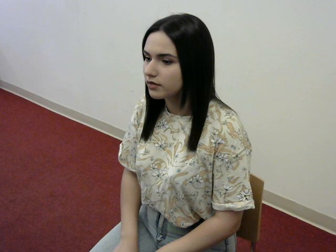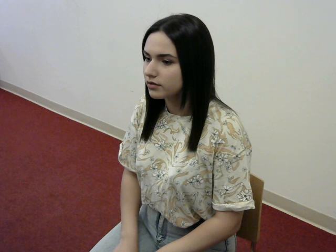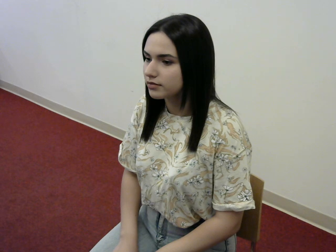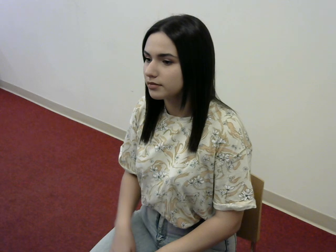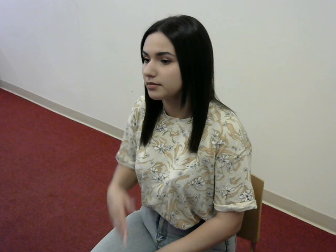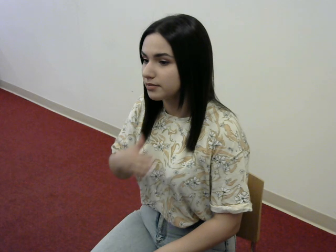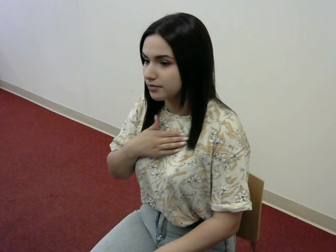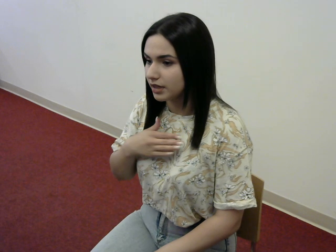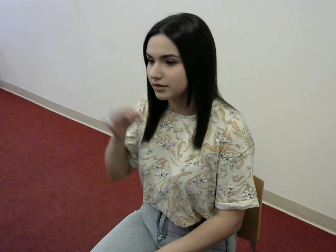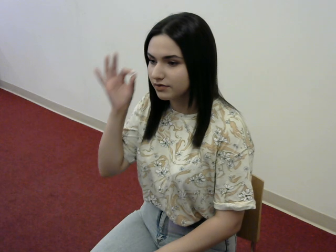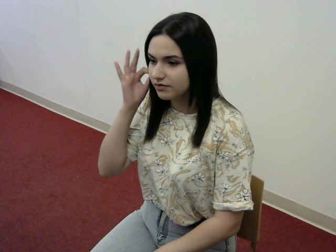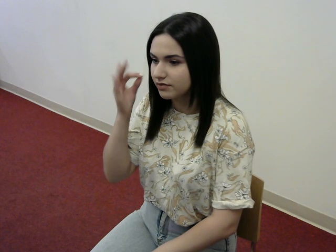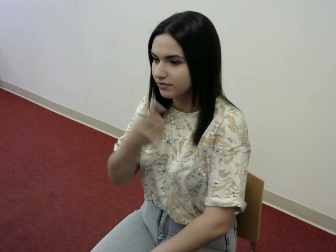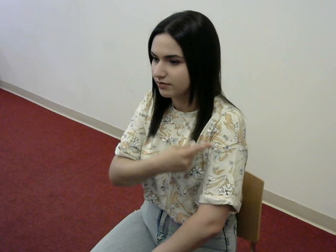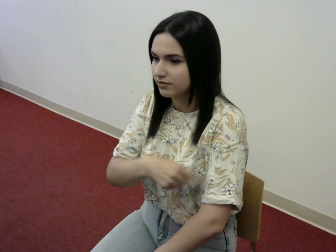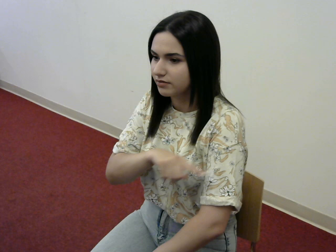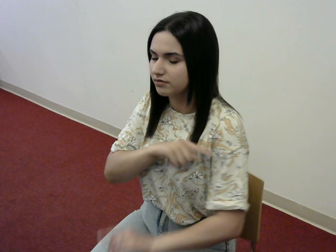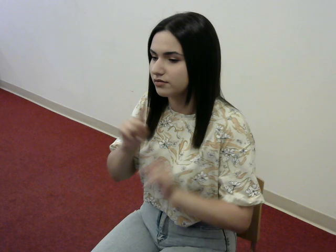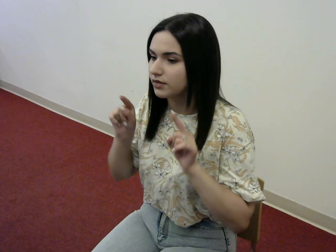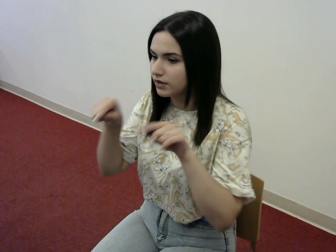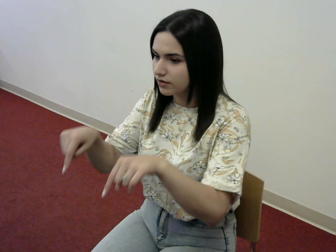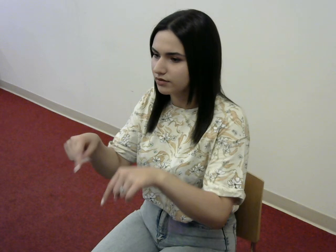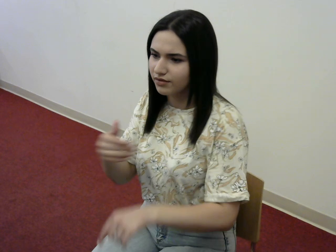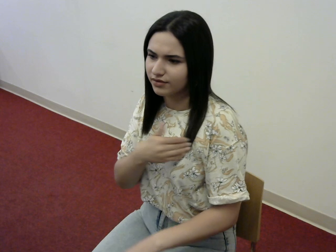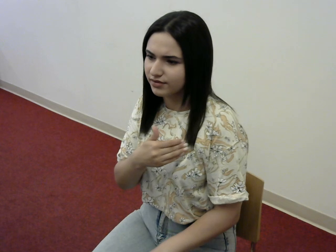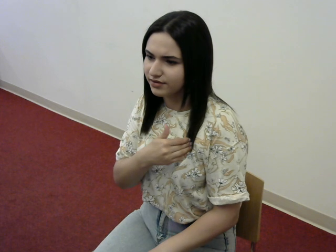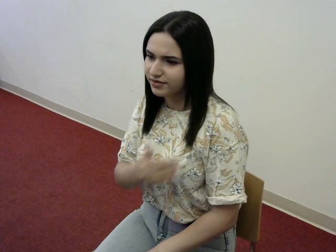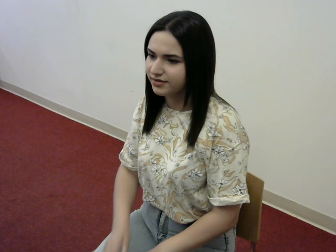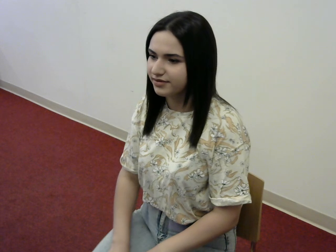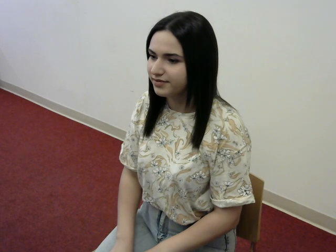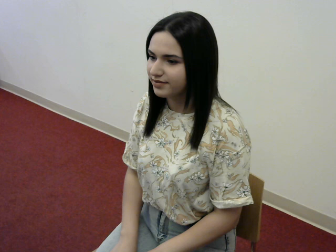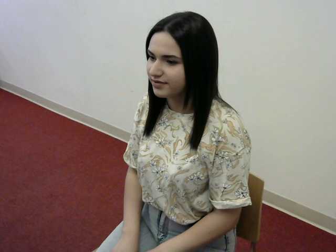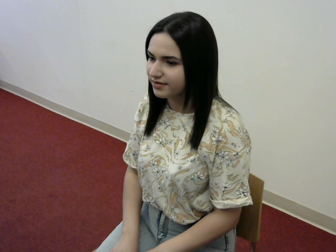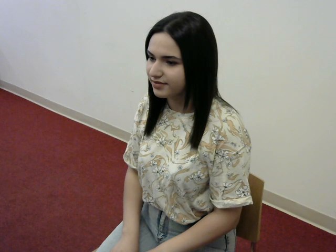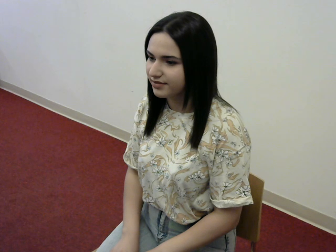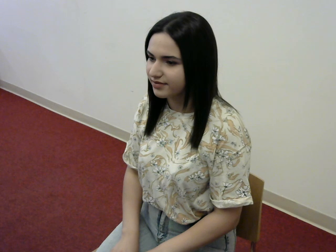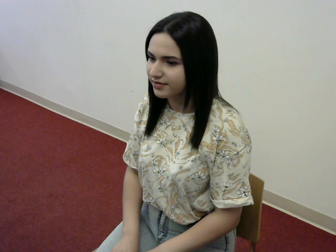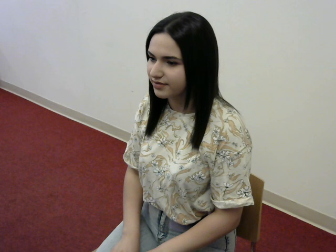Mən tibb məntəqəsinə müraciət etmək istərdim